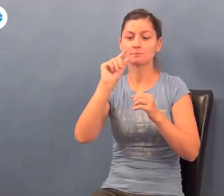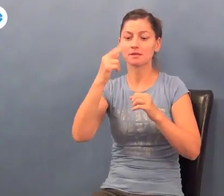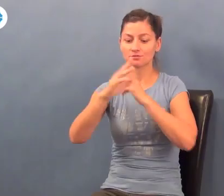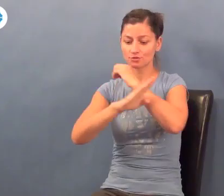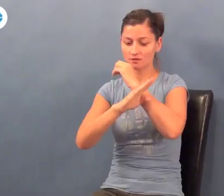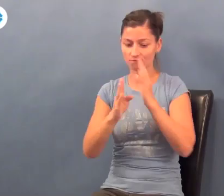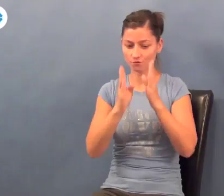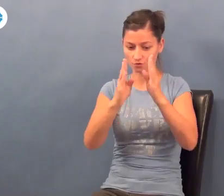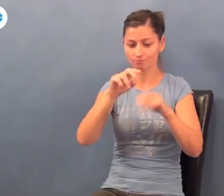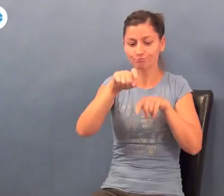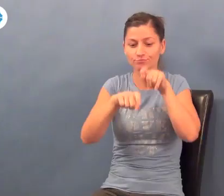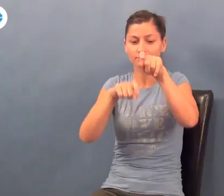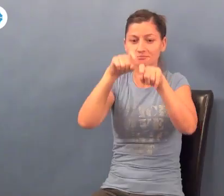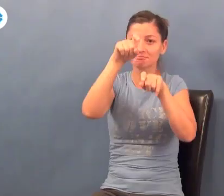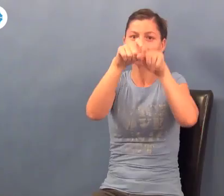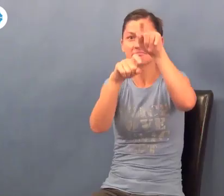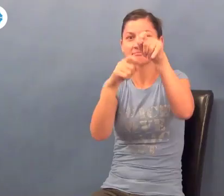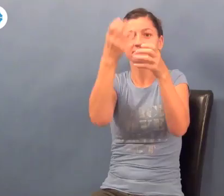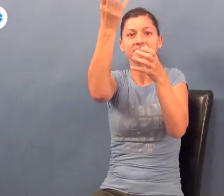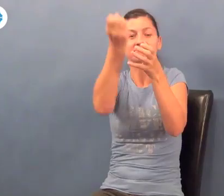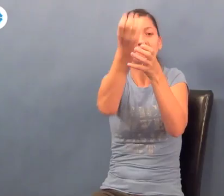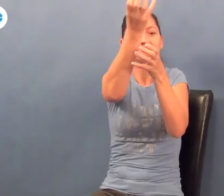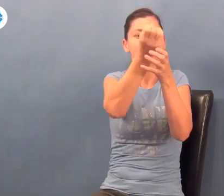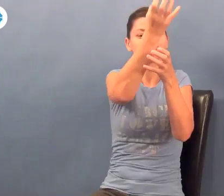Pan wchodzi na drzewo i zrywa.